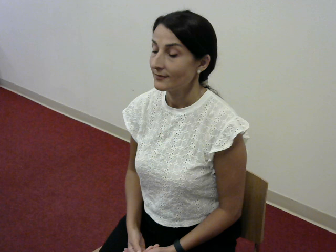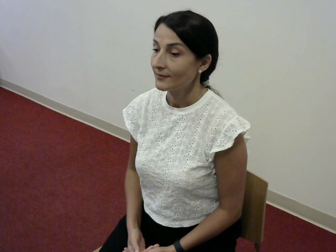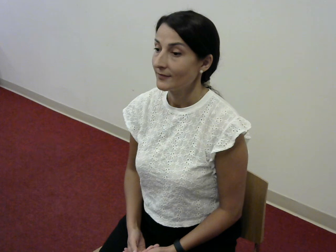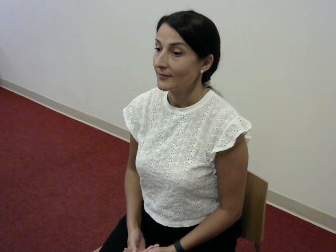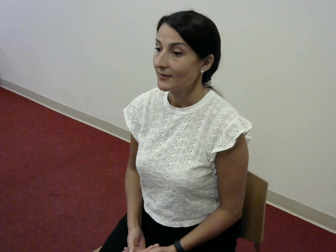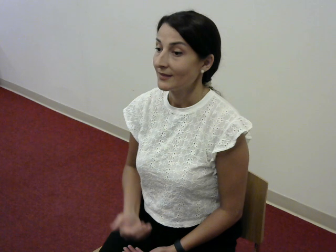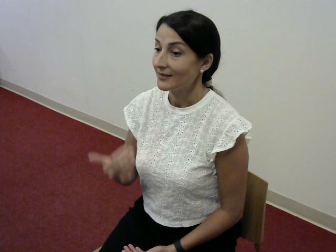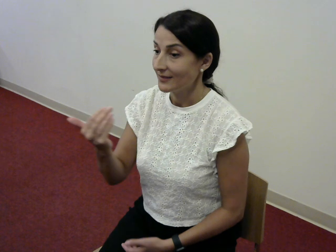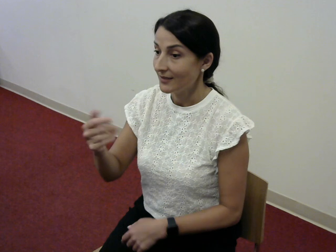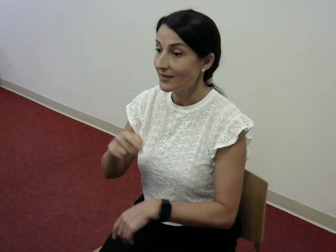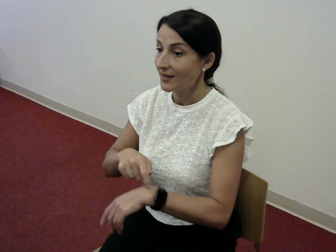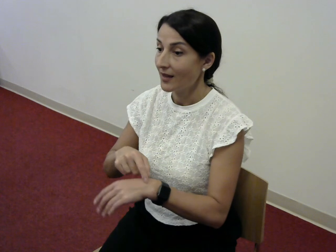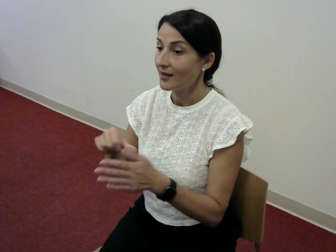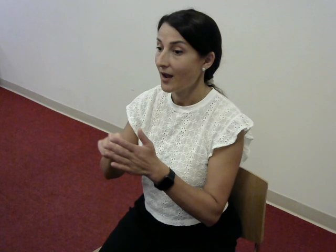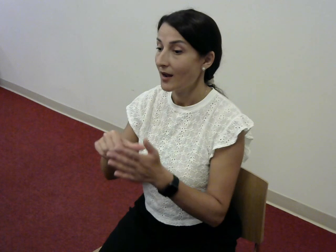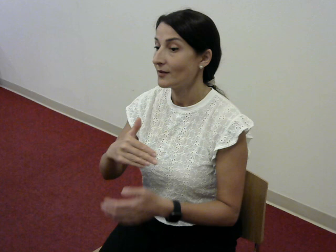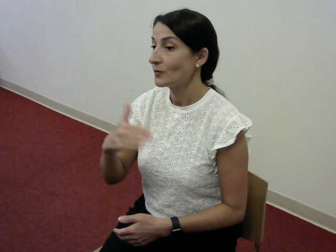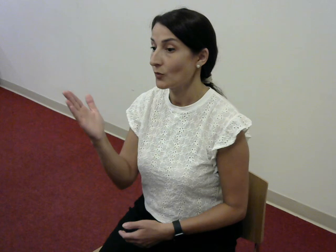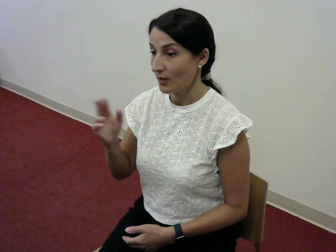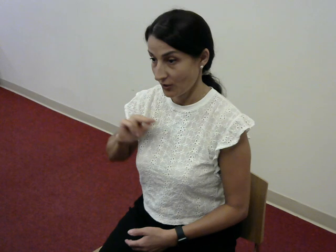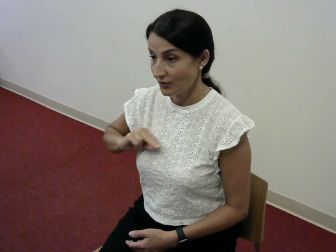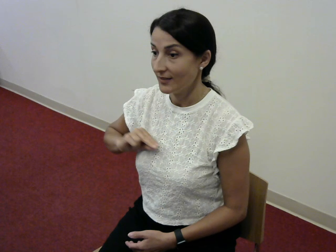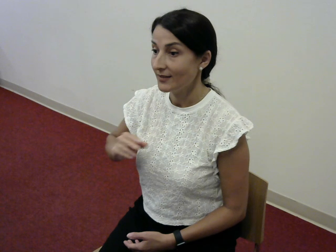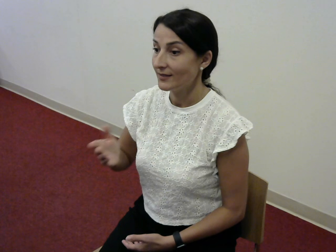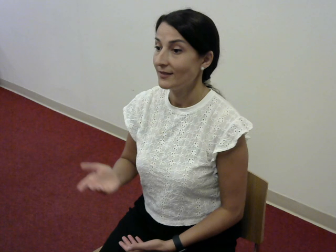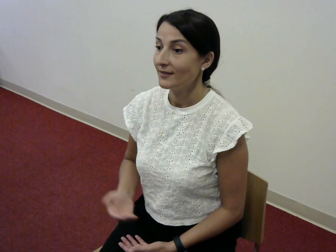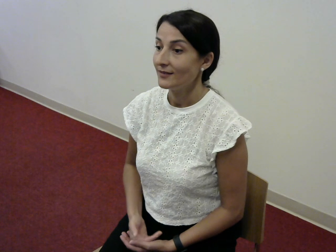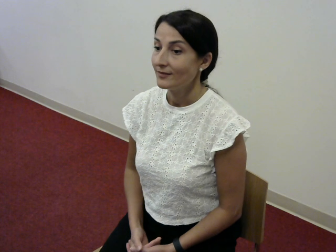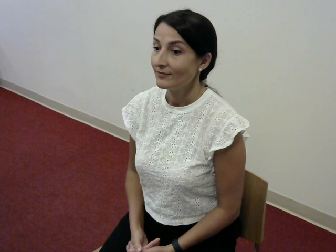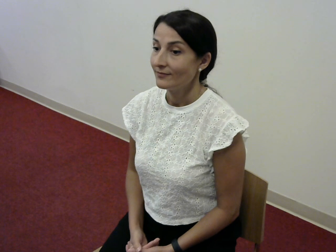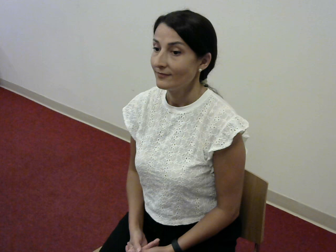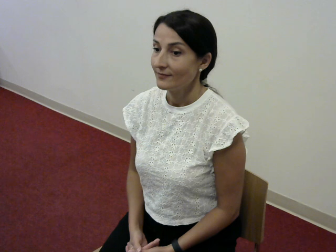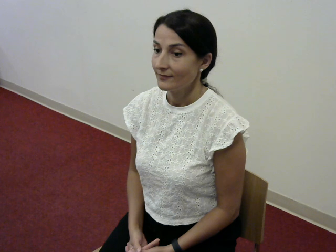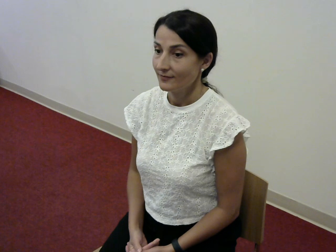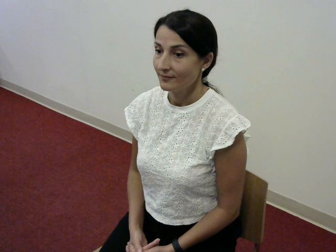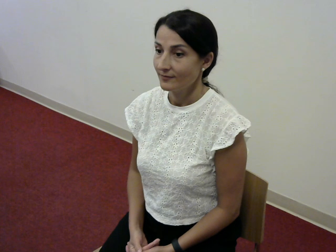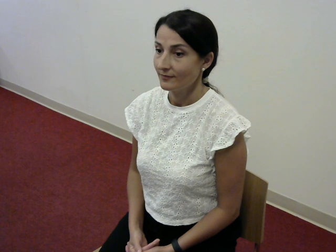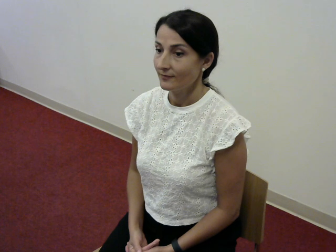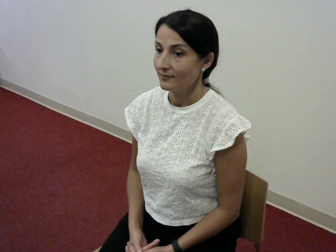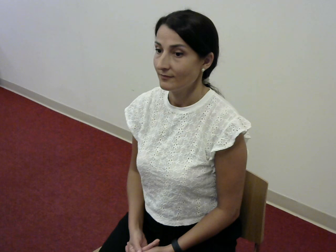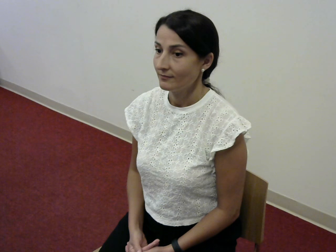Siz saat 6-dan sonra işləyirsiz?